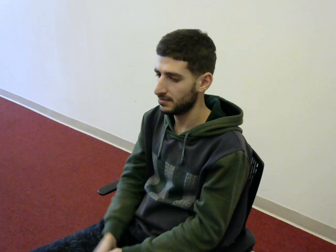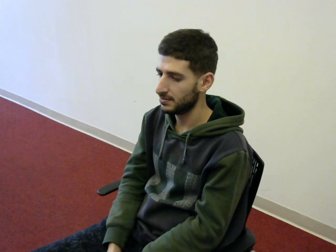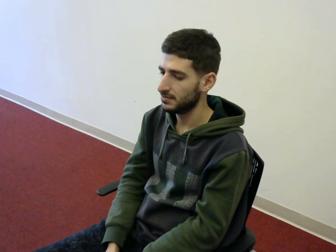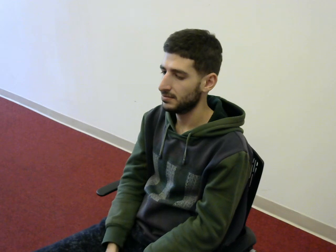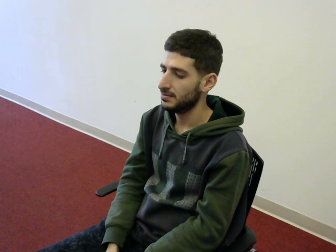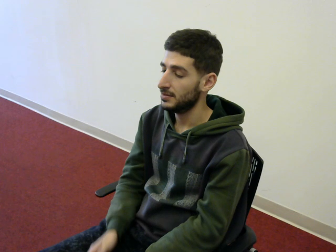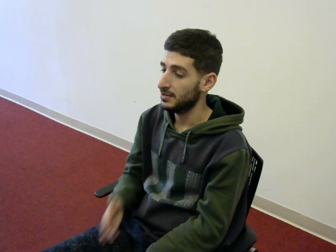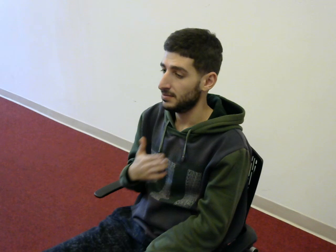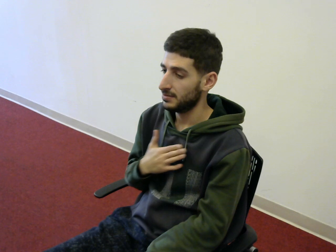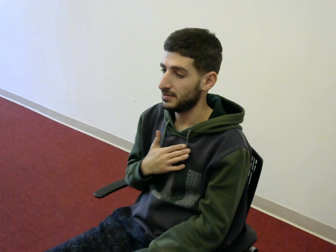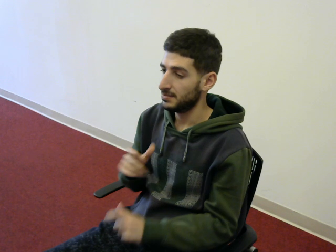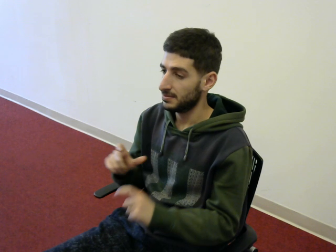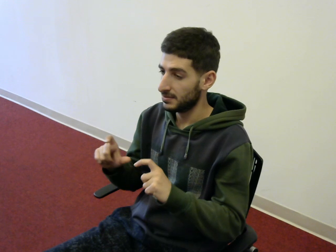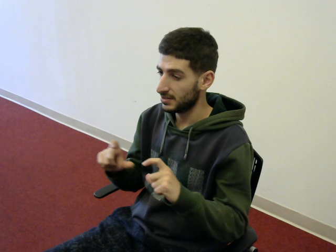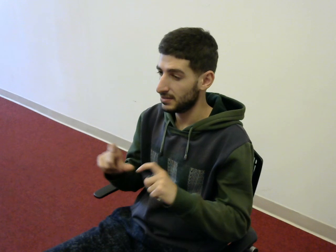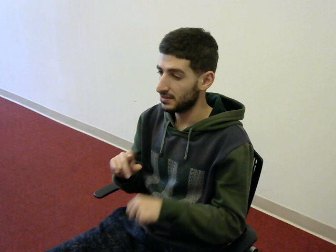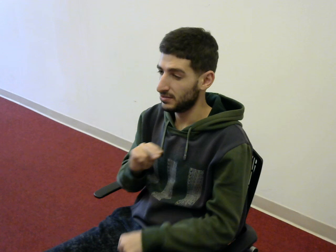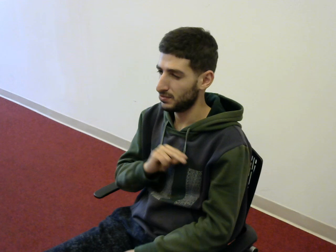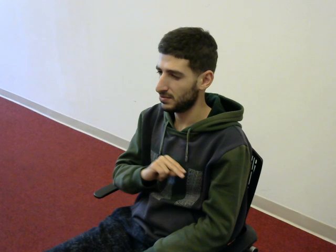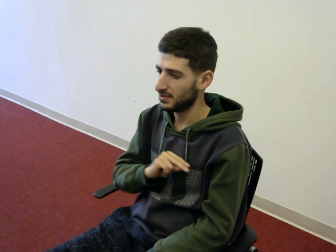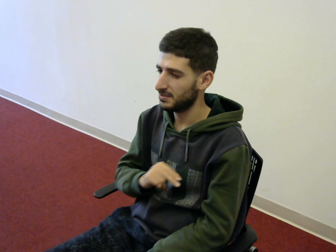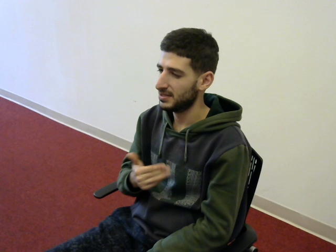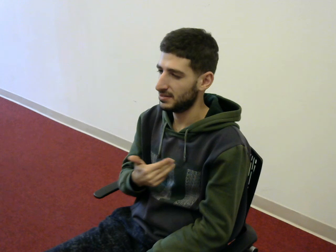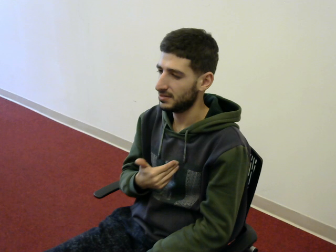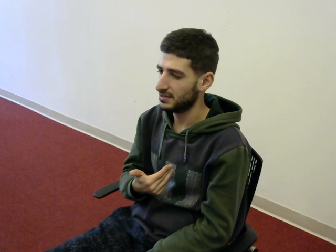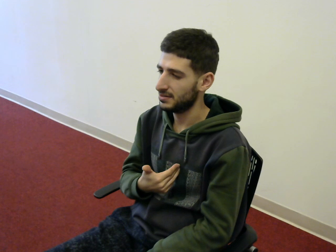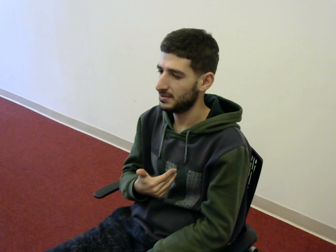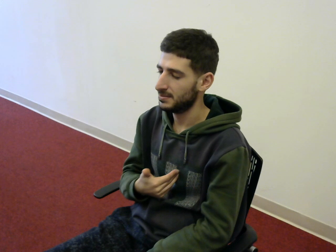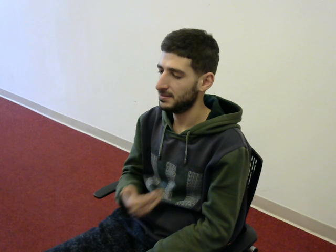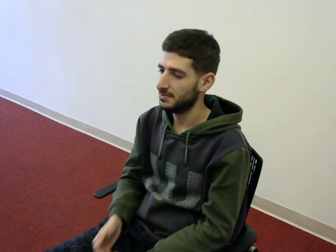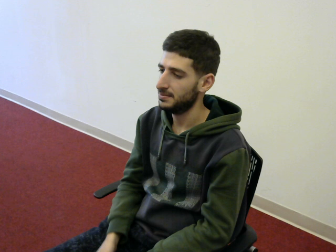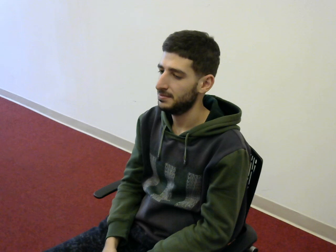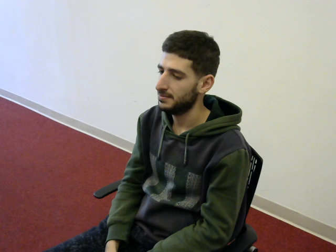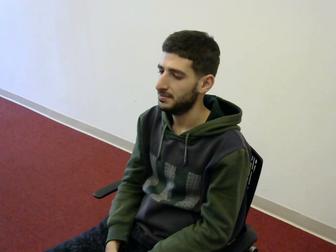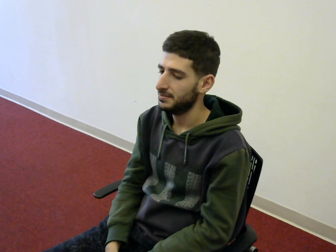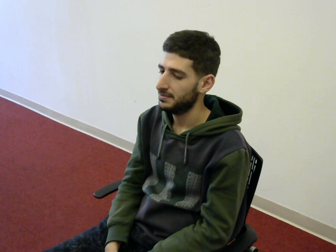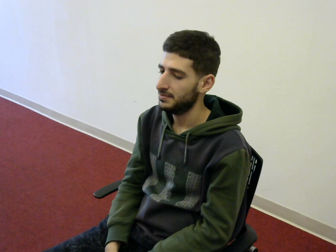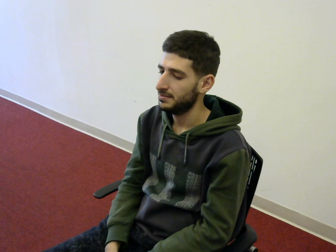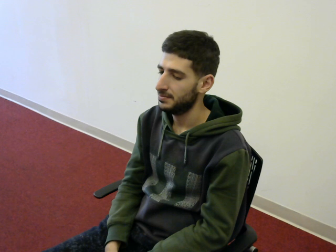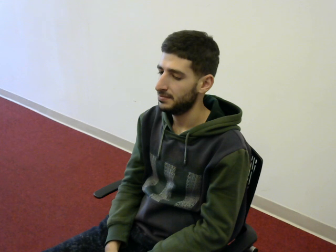Mən marketdə işləmək istəyirəm